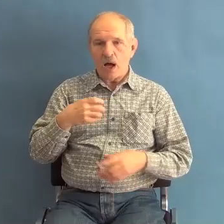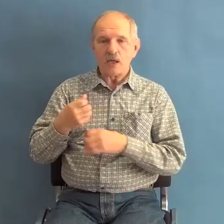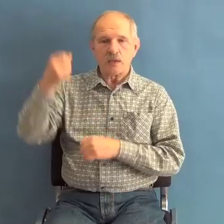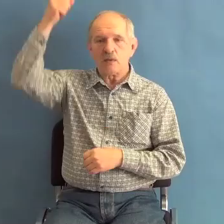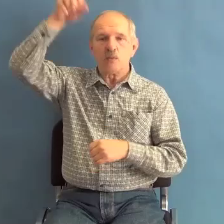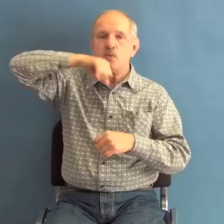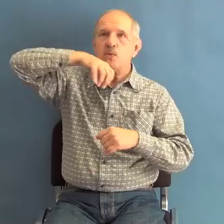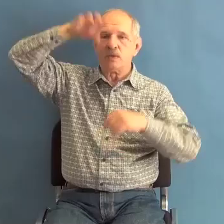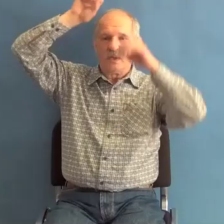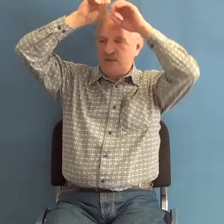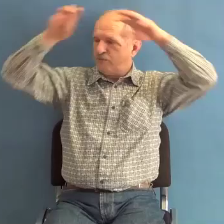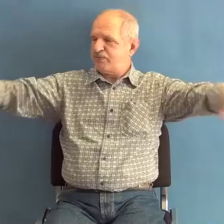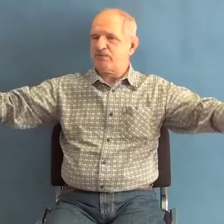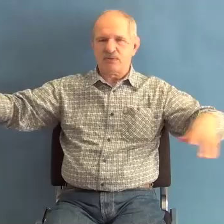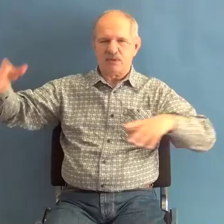Prysznic na stojaku rozlewa dużo wody.